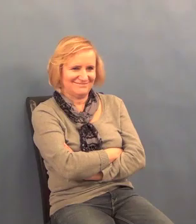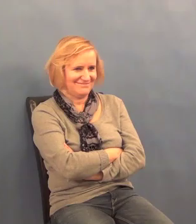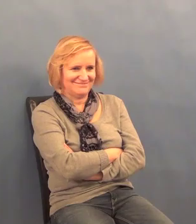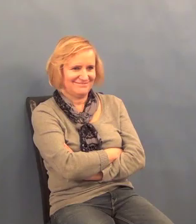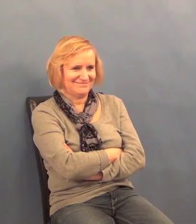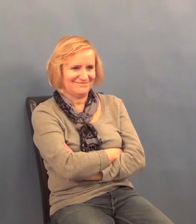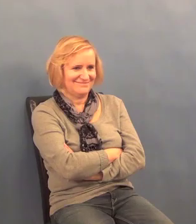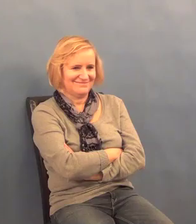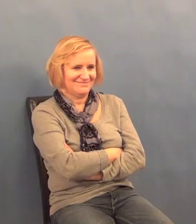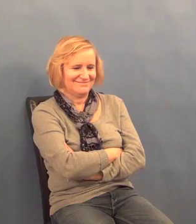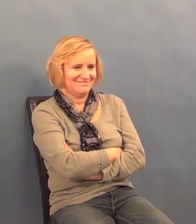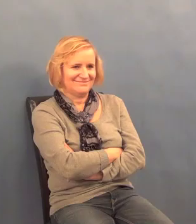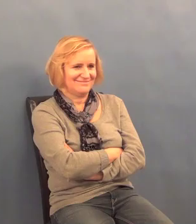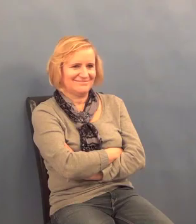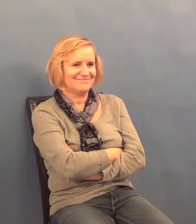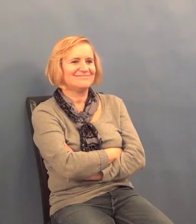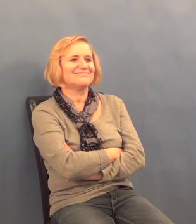Nie...